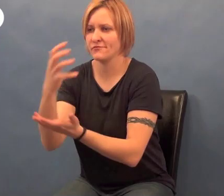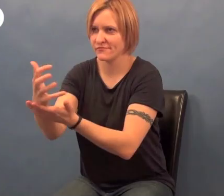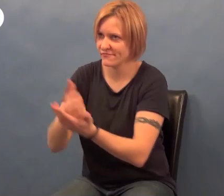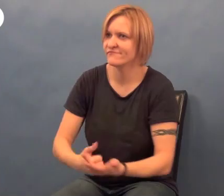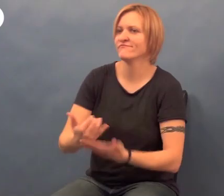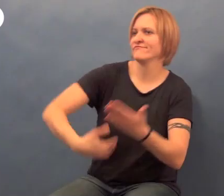Już odchodzi.